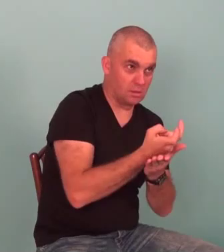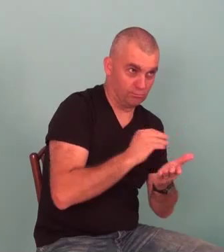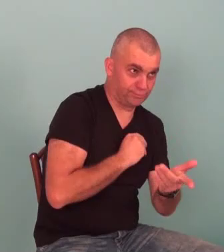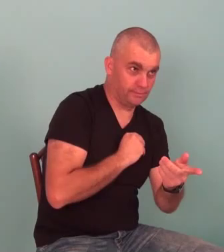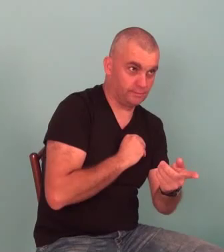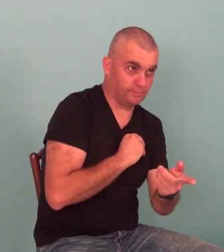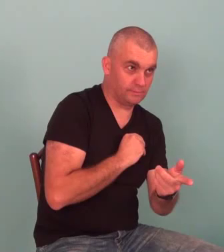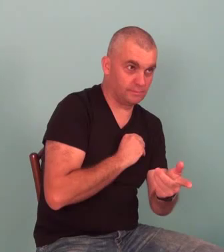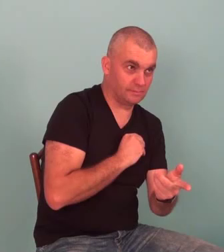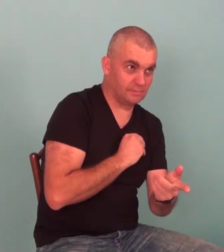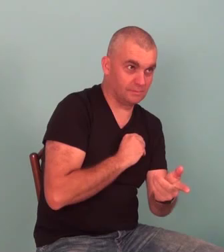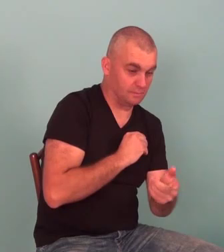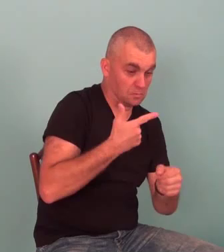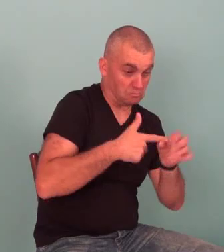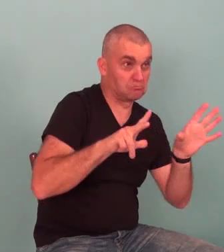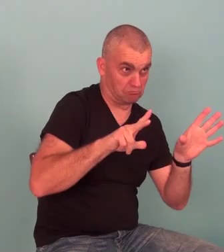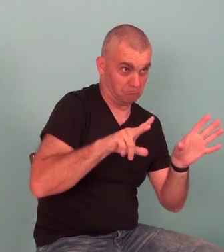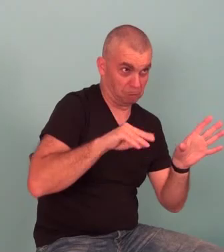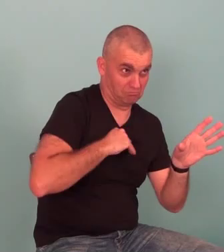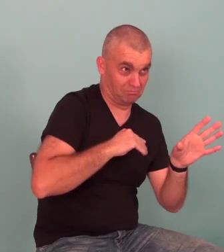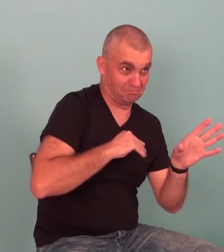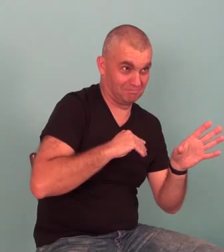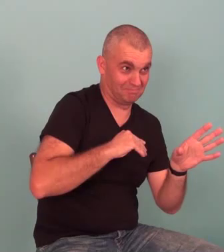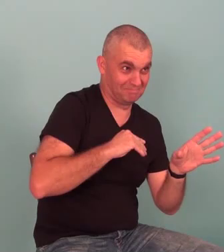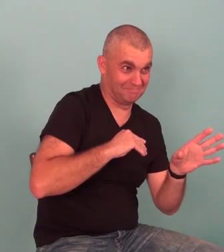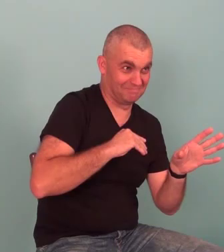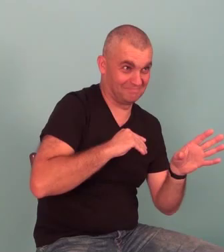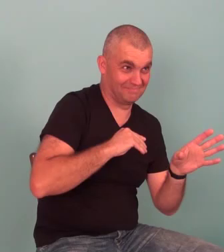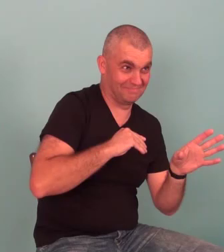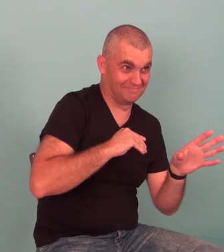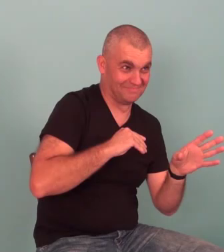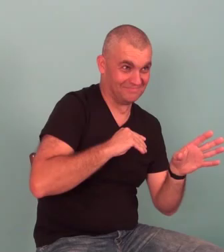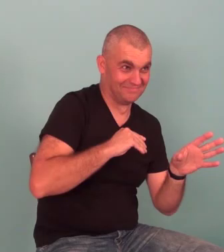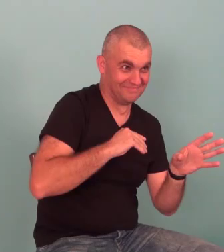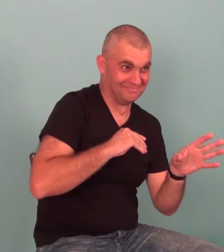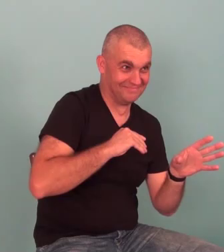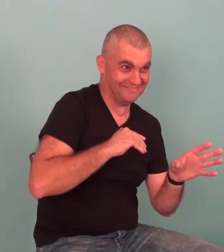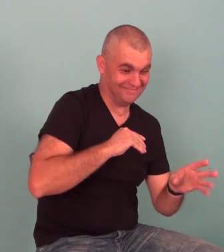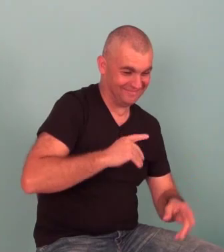Możesz dwudziestego ósmego.